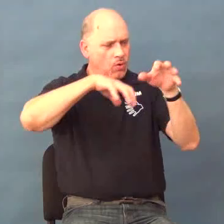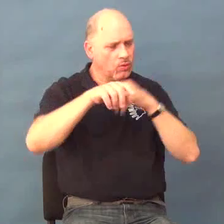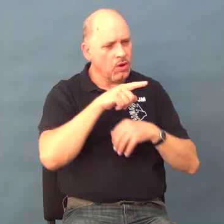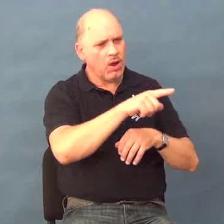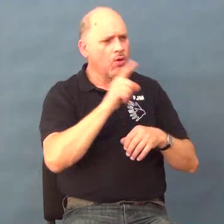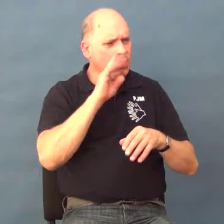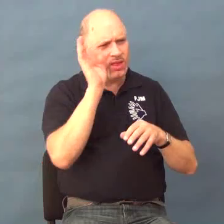Chłopiec go ignoruje.